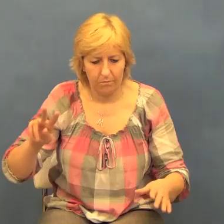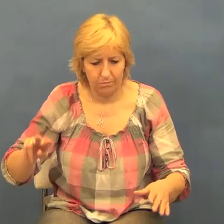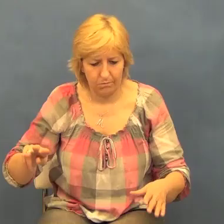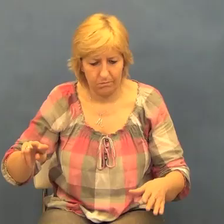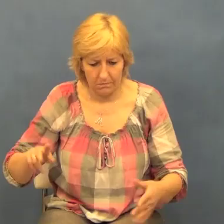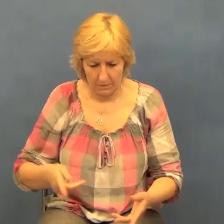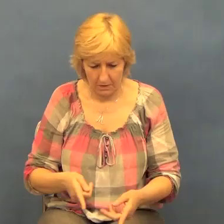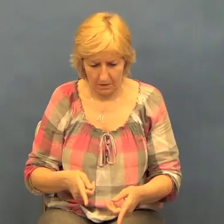Przewrócić się.